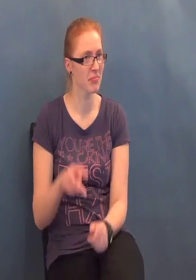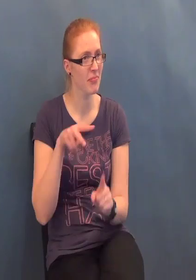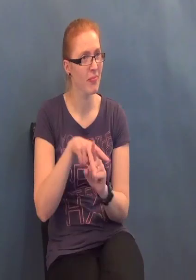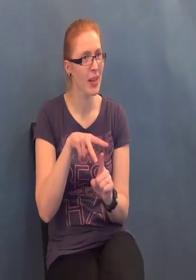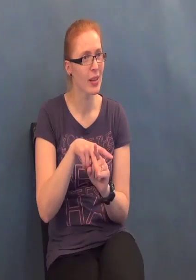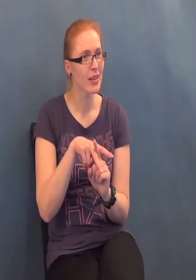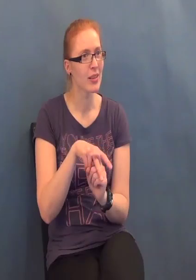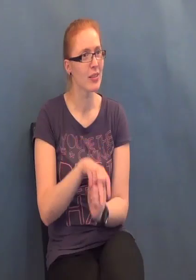Koń.